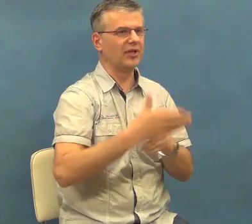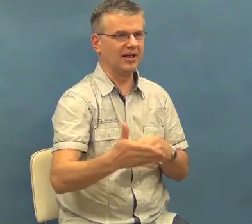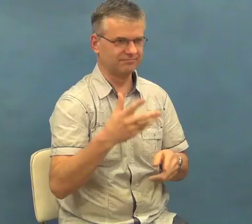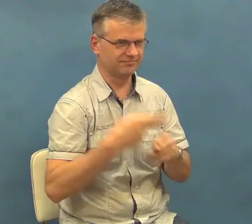Co dalej?